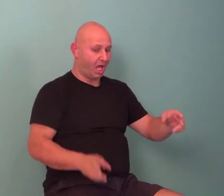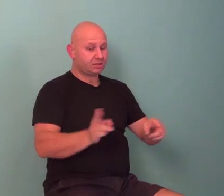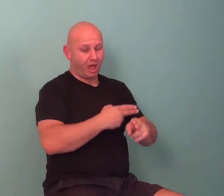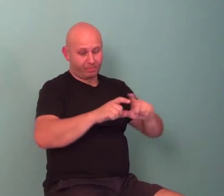Kiedy?